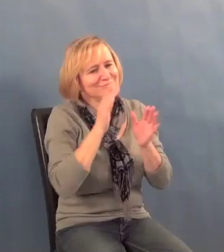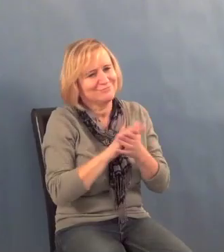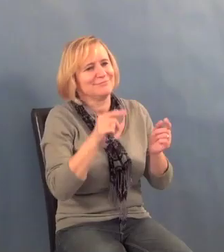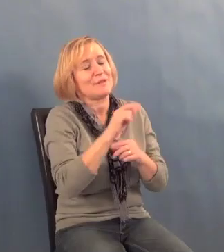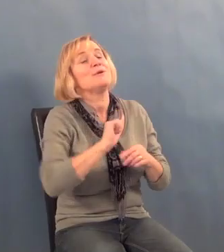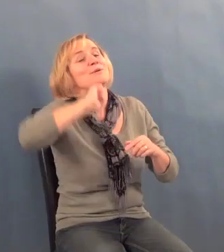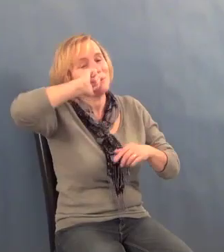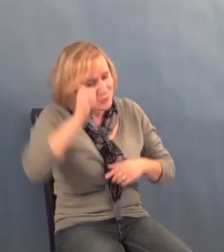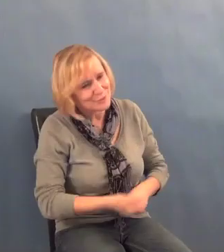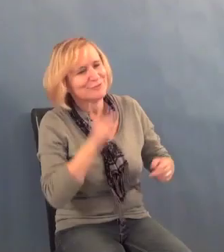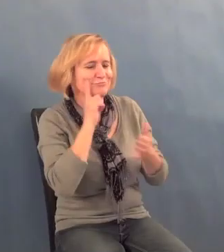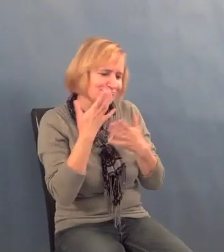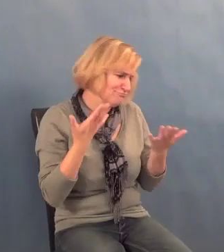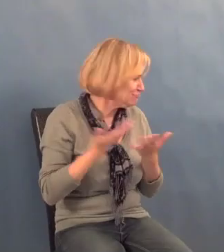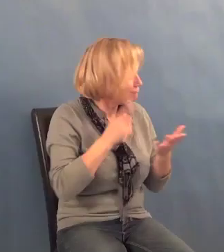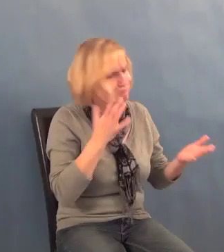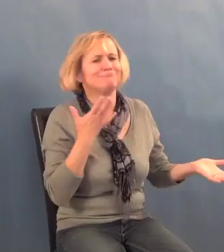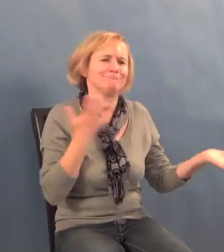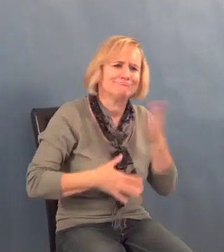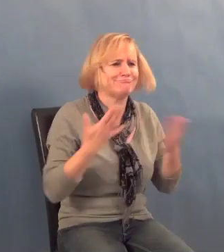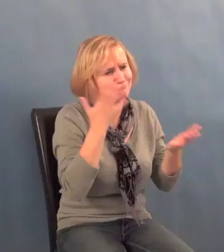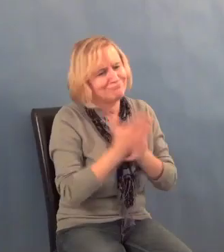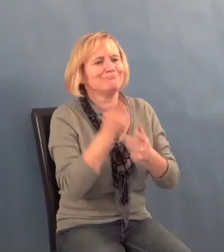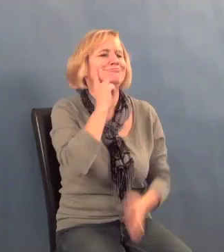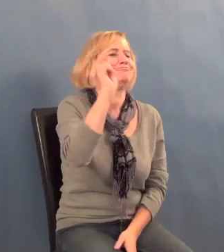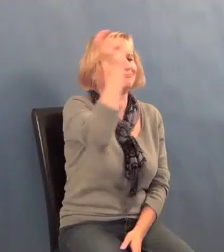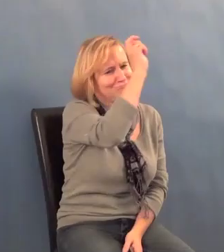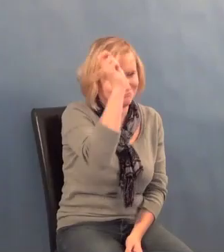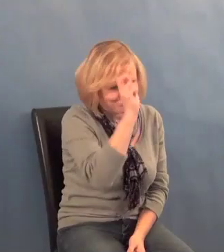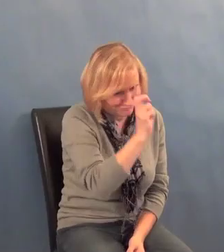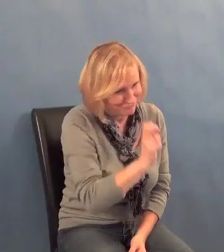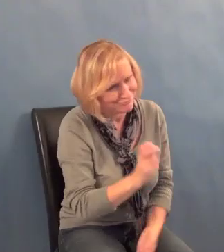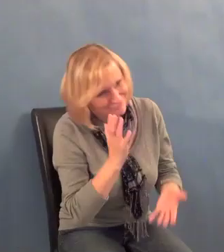Następnego dnia mężczyzna ubrał się i zjechał windą na dół.